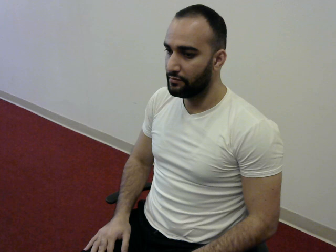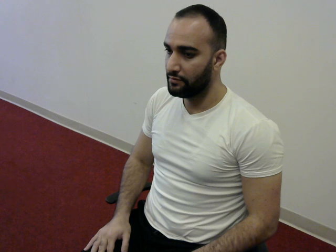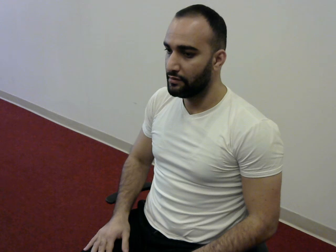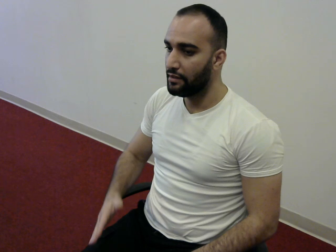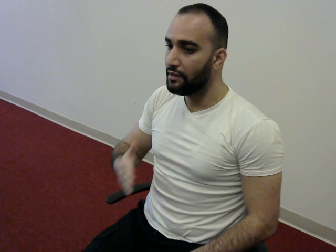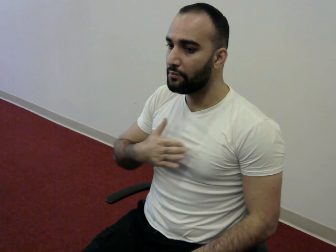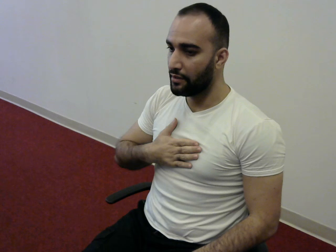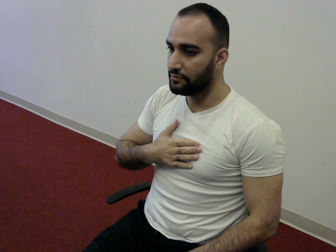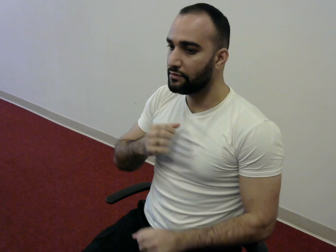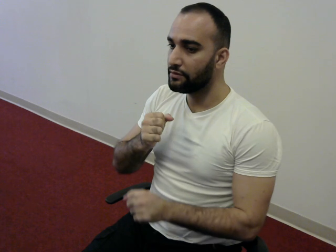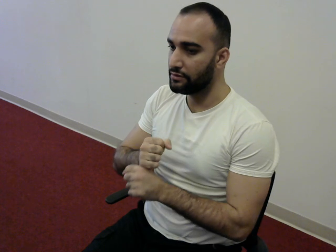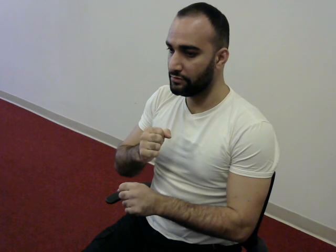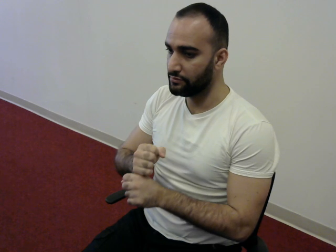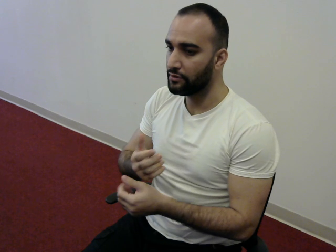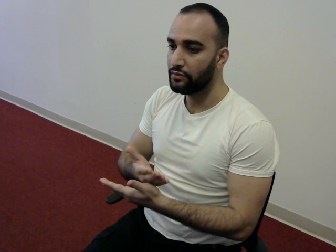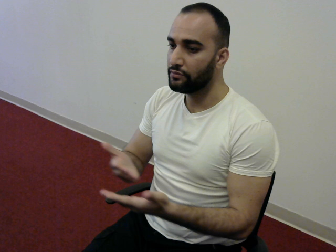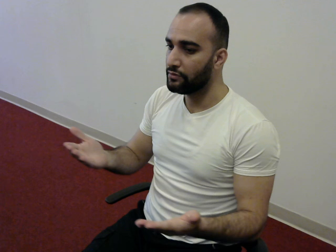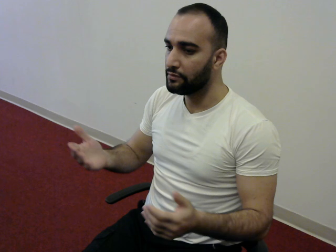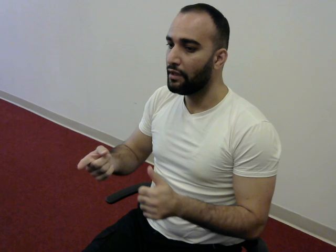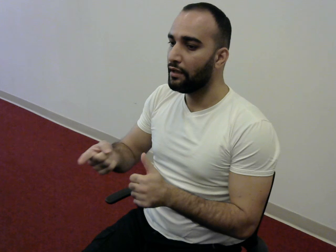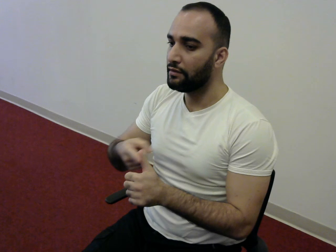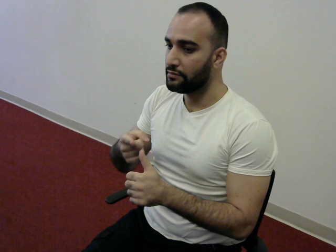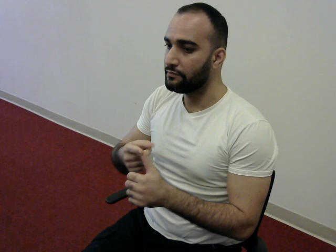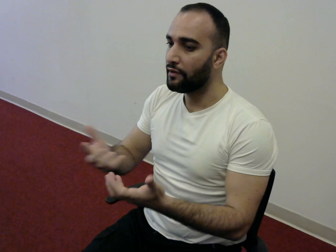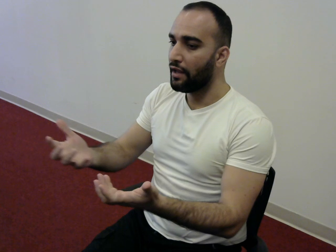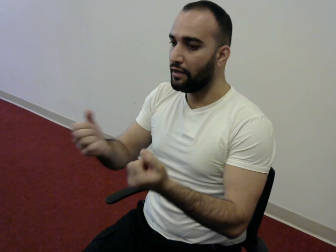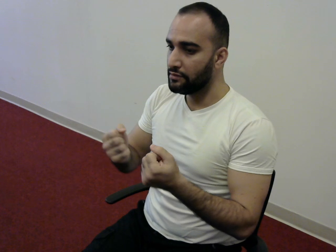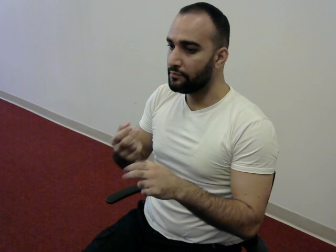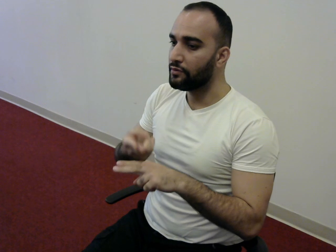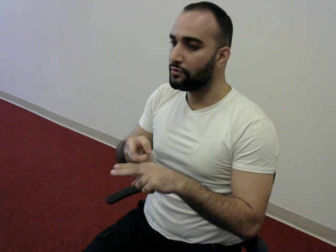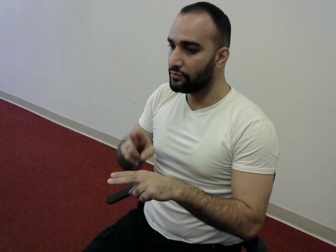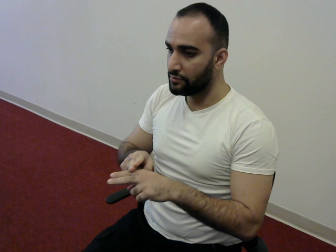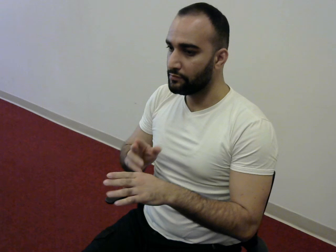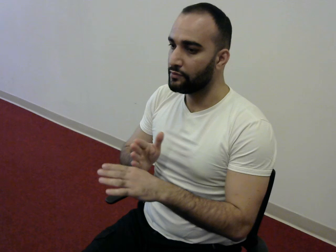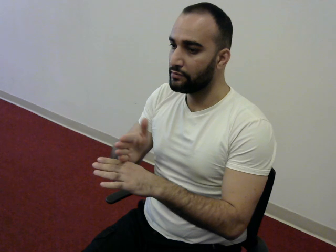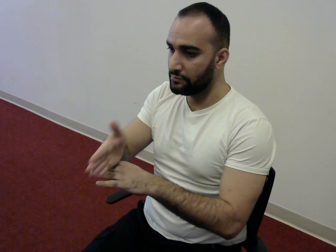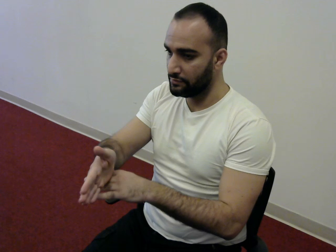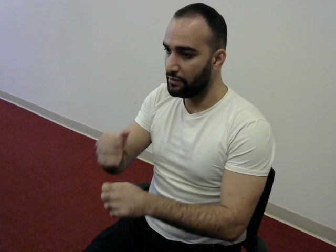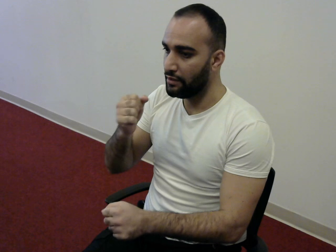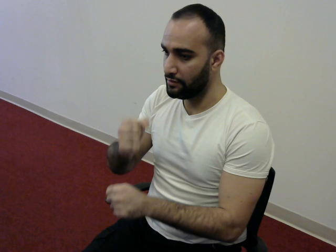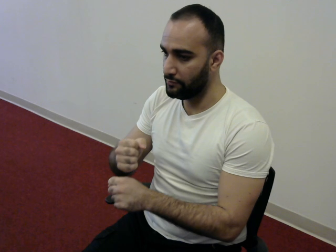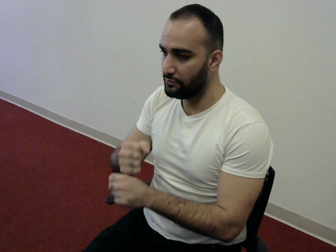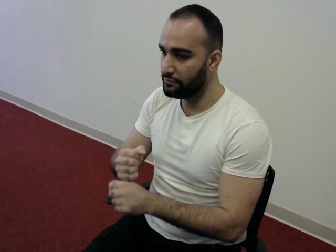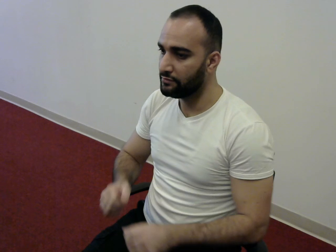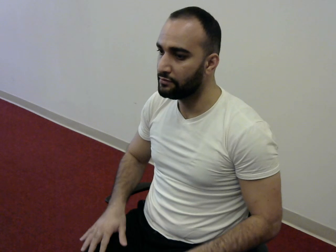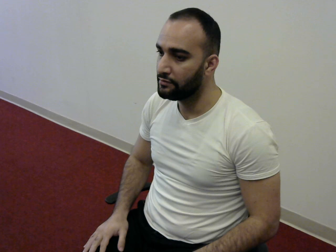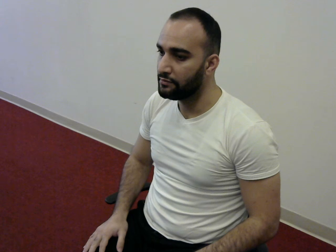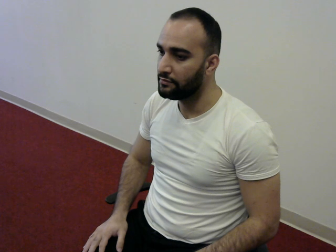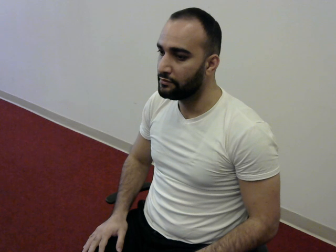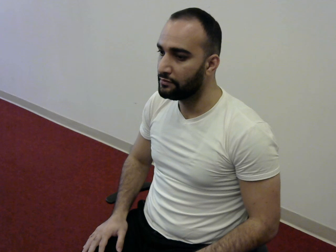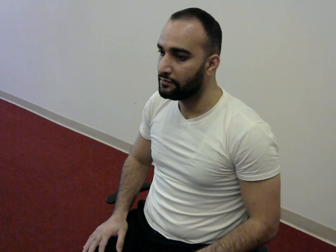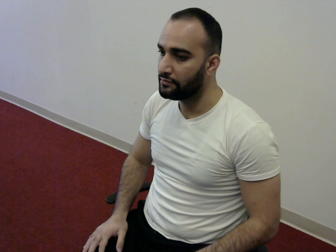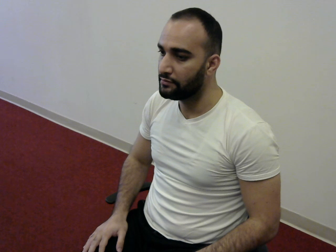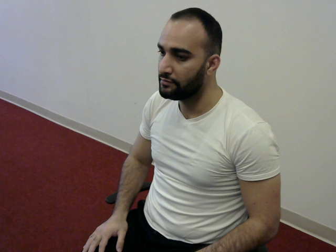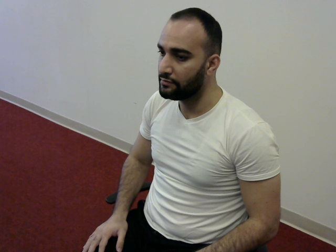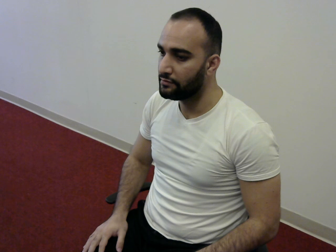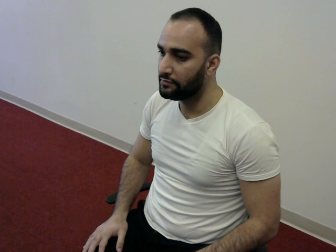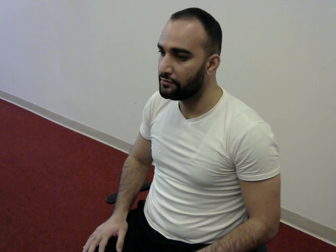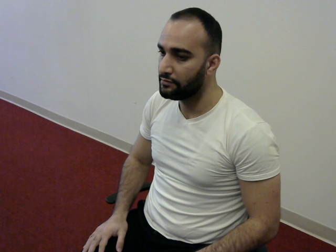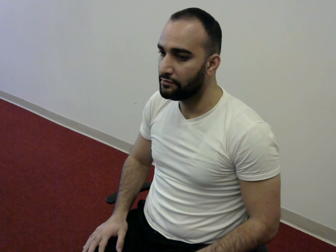Mən işsiz adı almaq üçün müraciət edirəm